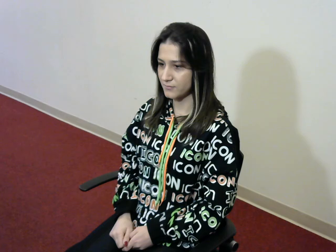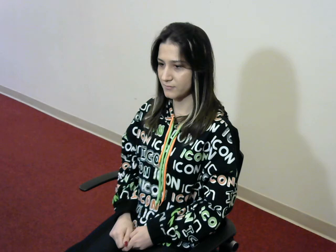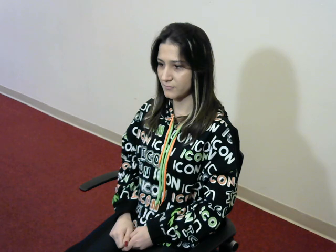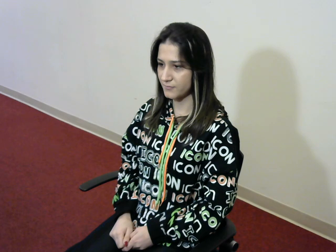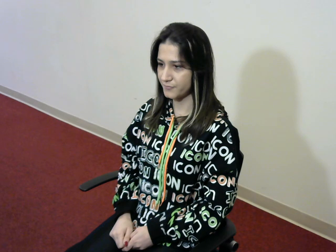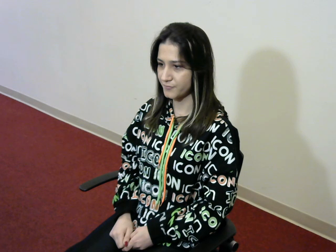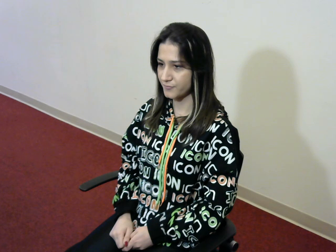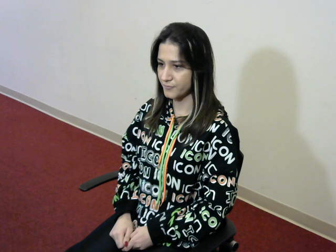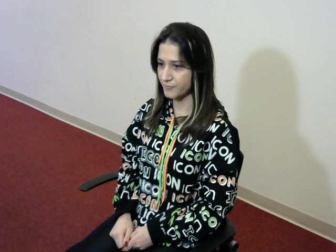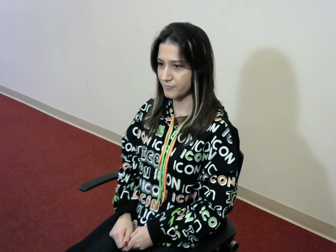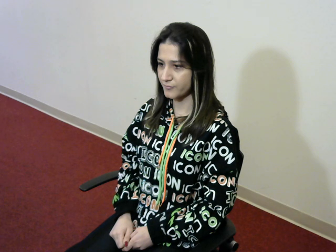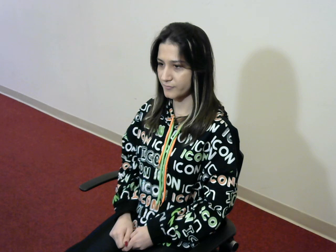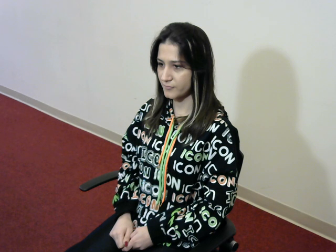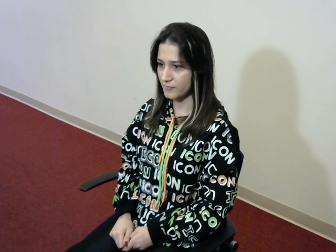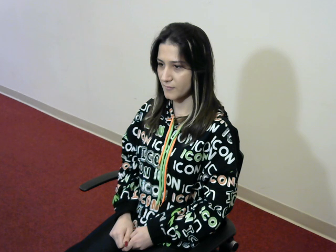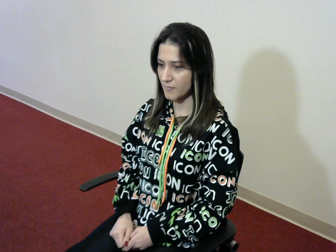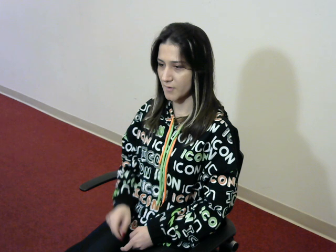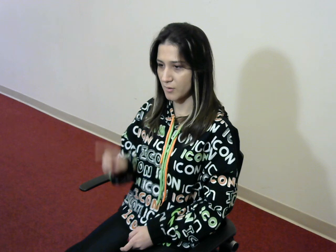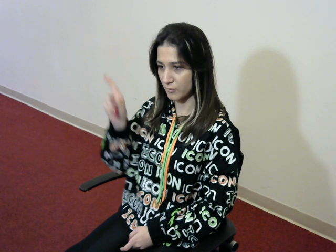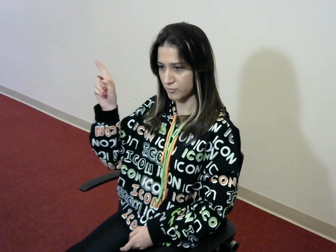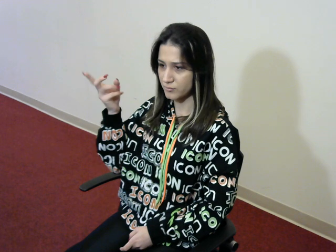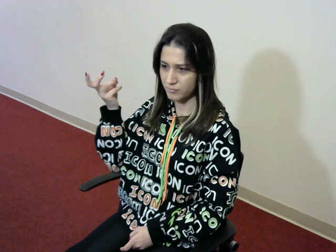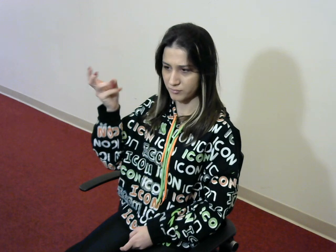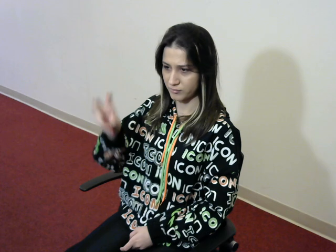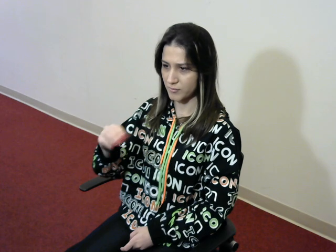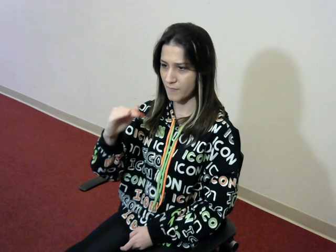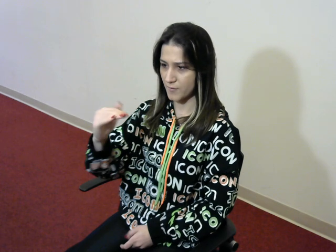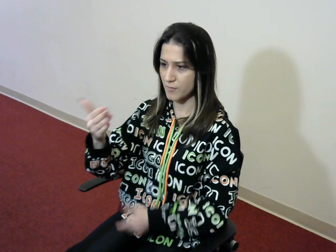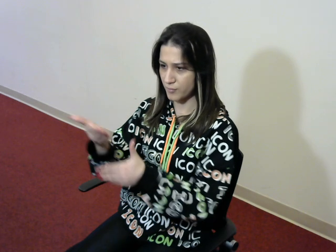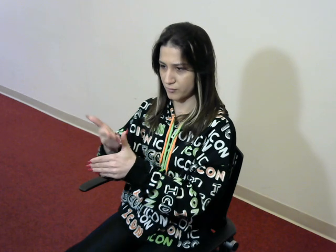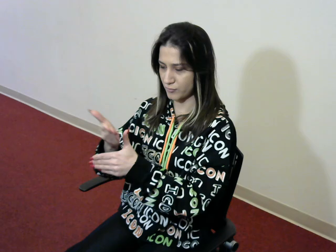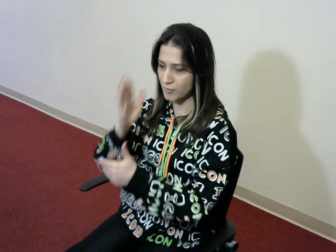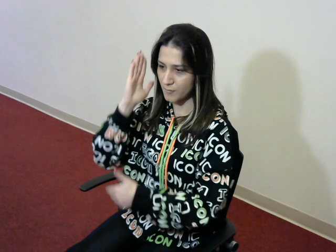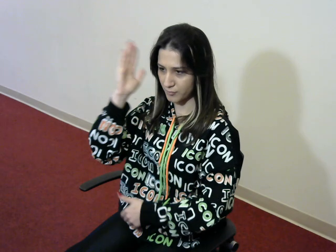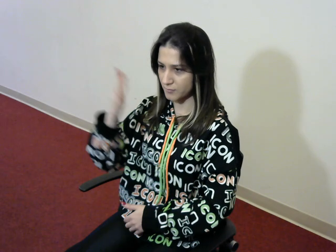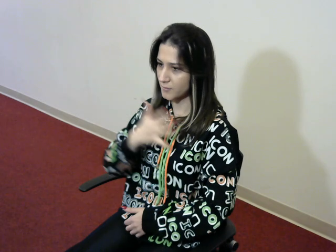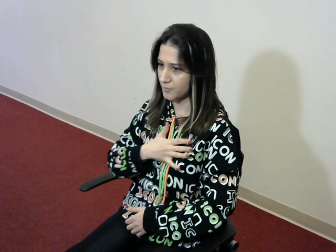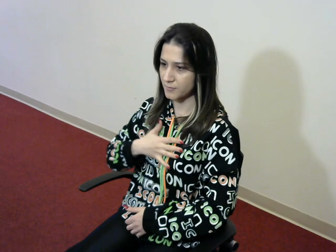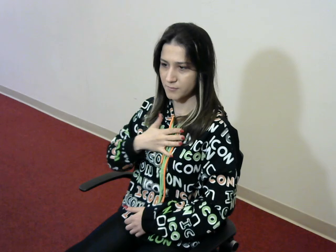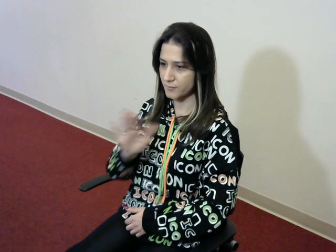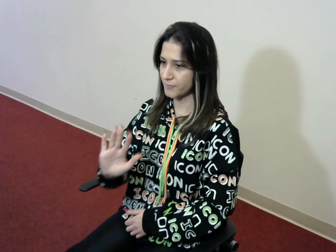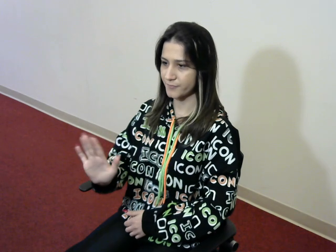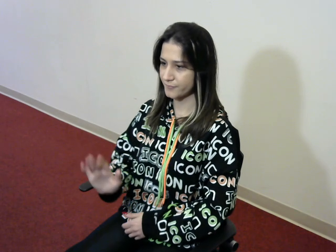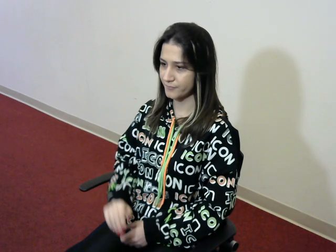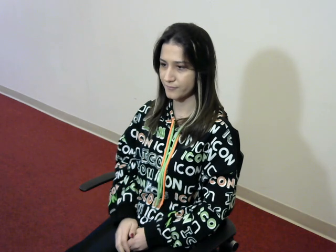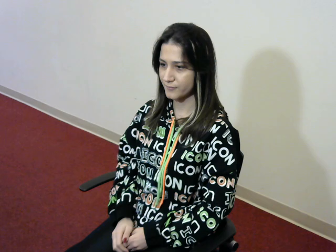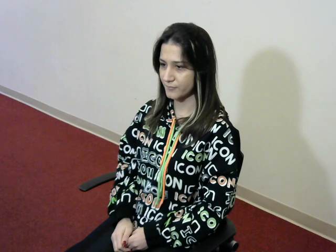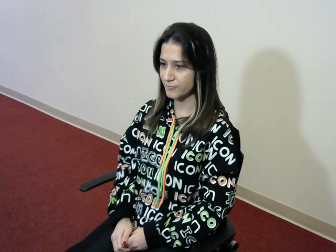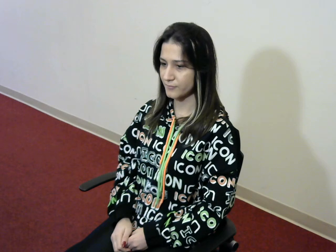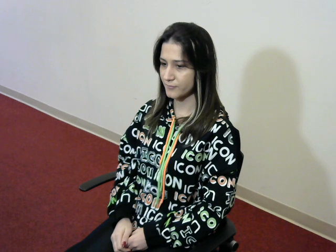O gəlib sizə kömək edəcək, narahat olmayın